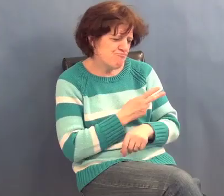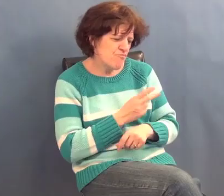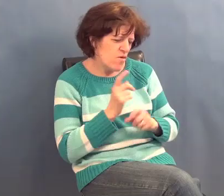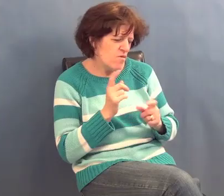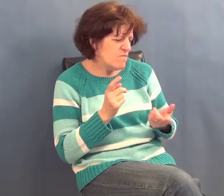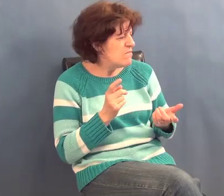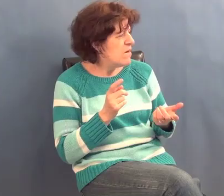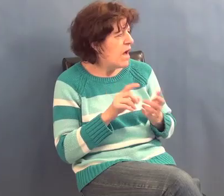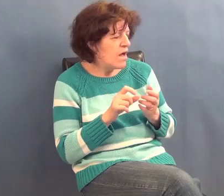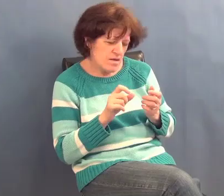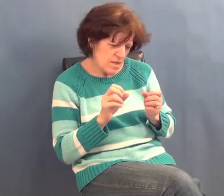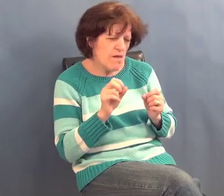Ostrzeżenie przed poślizgnięciem się.